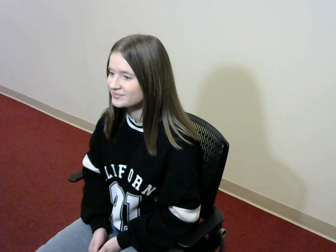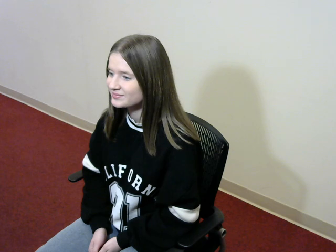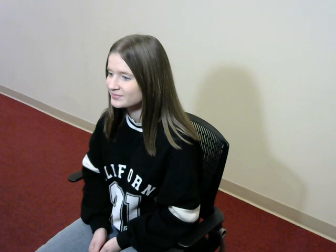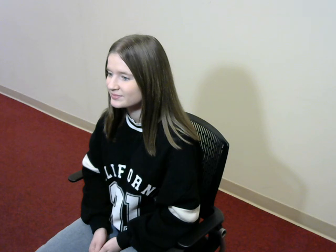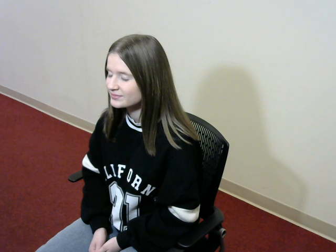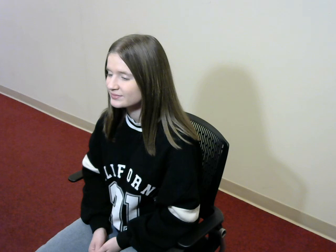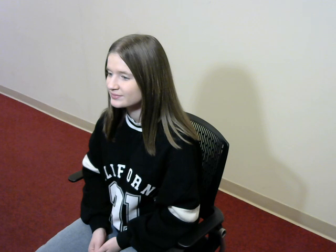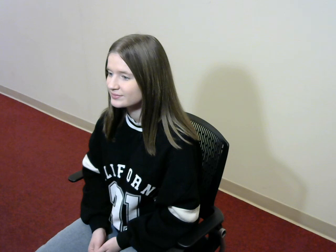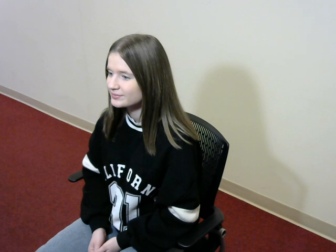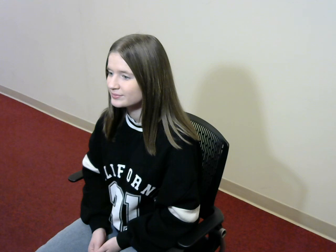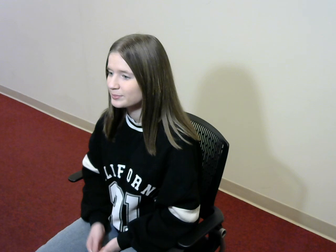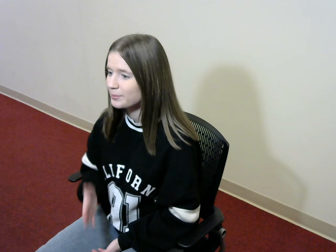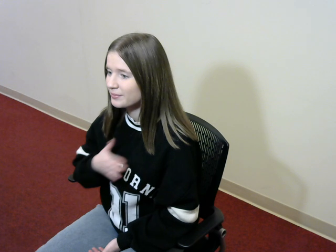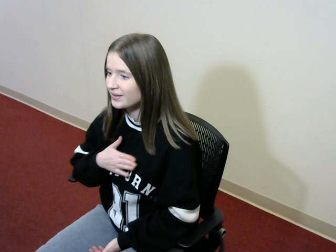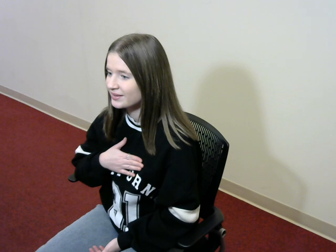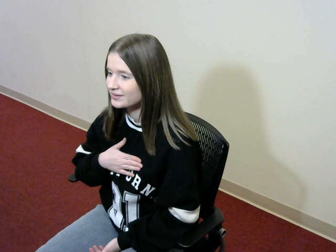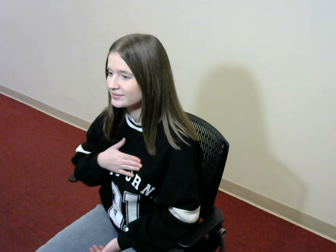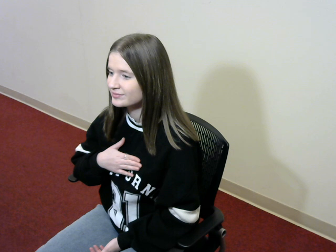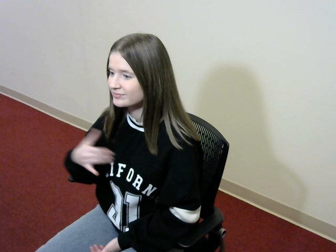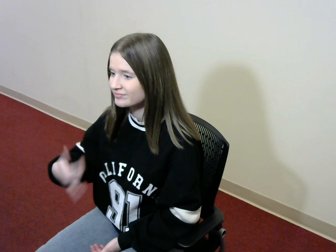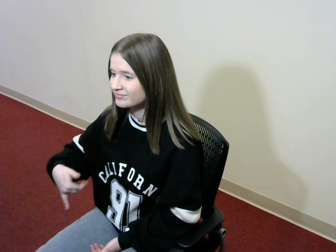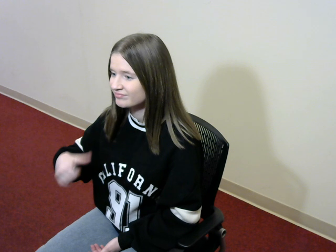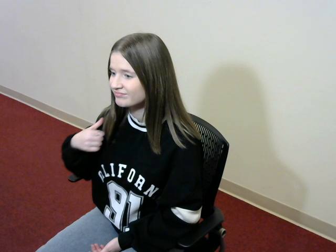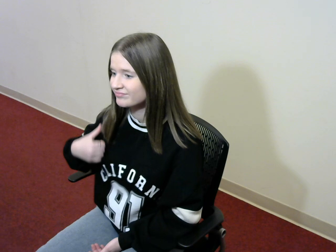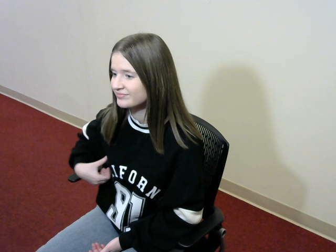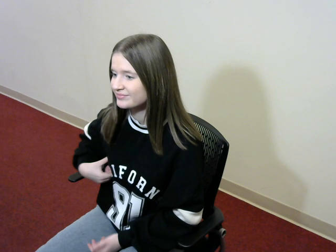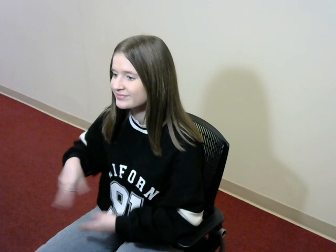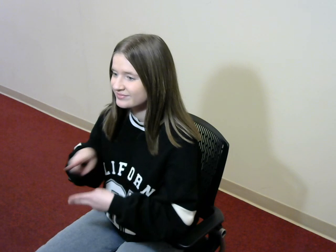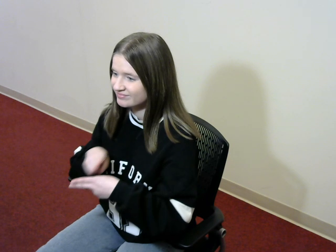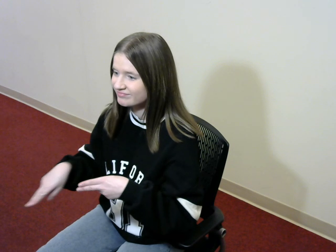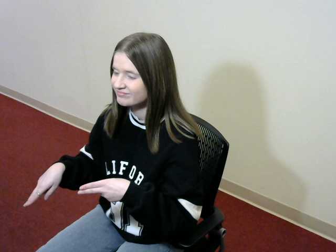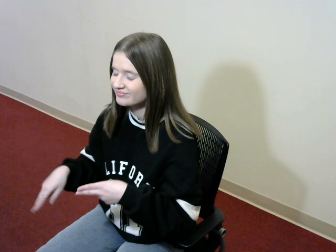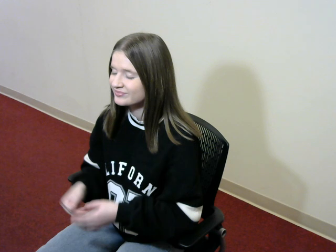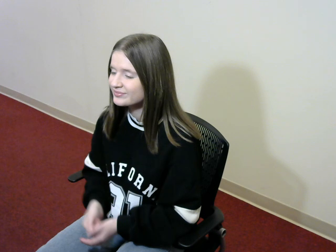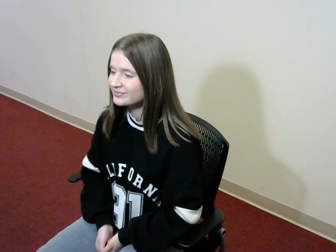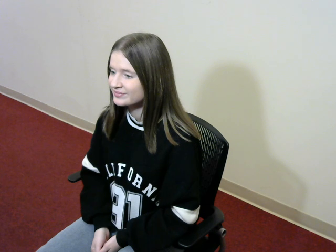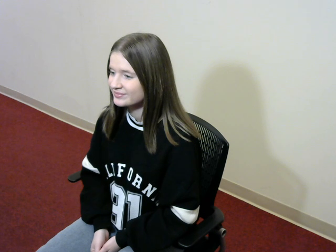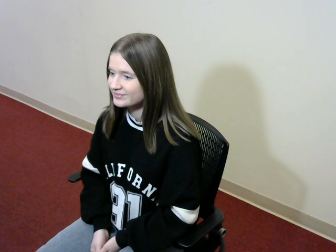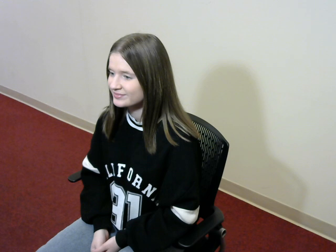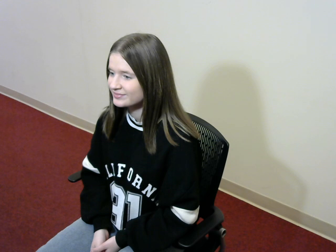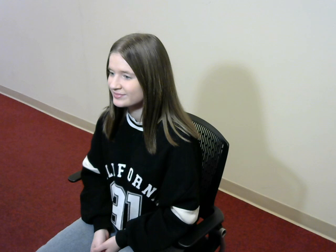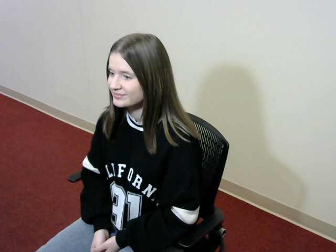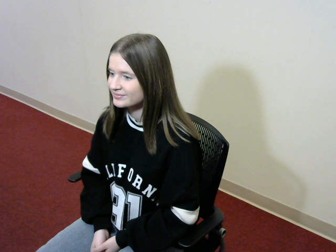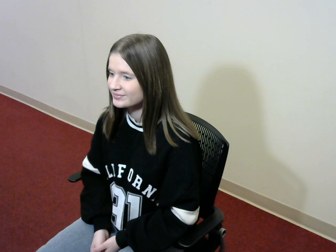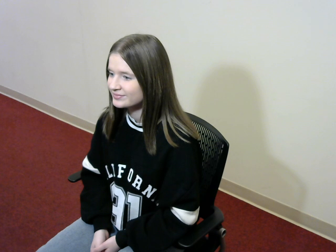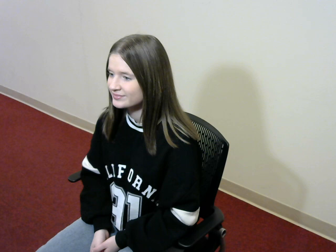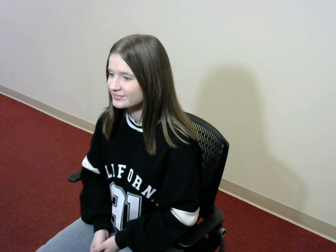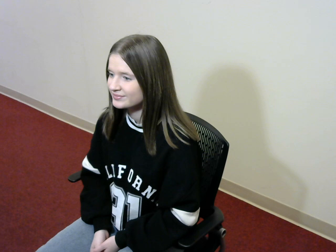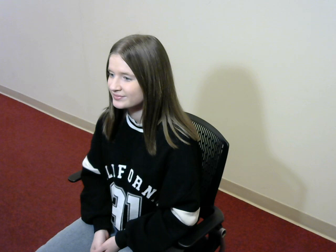Mən çantamı itirmişəm